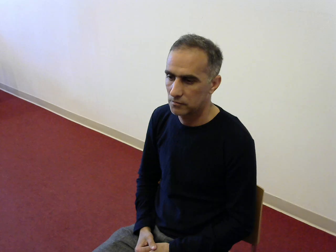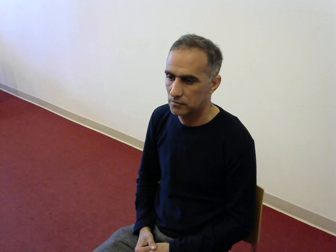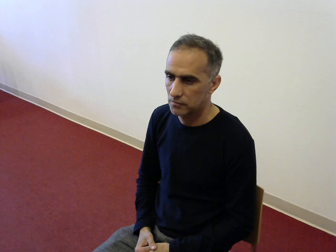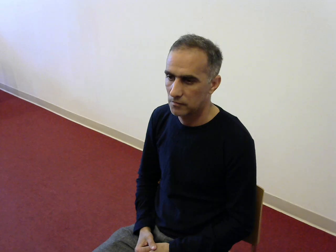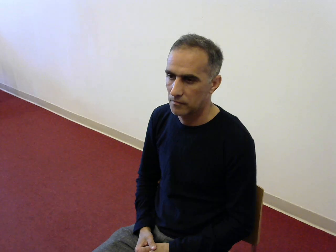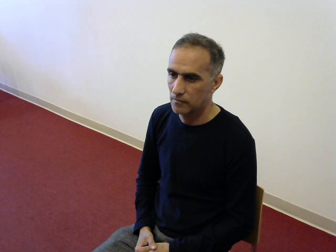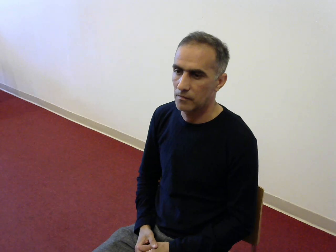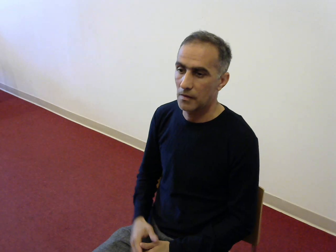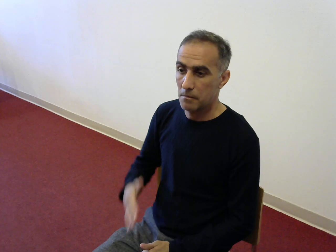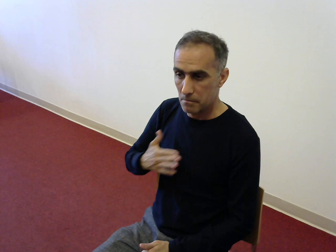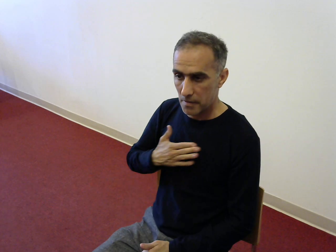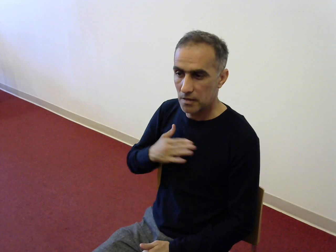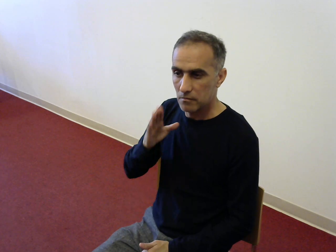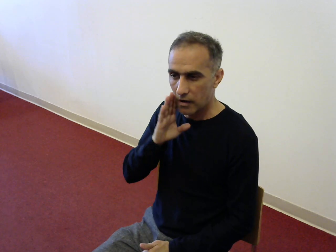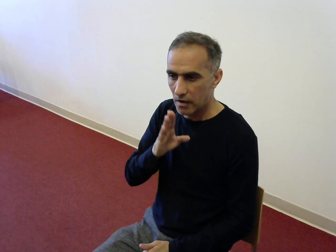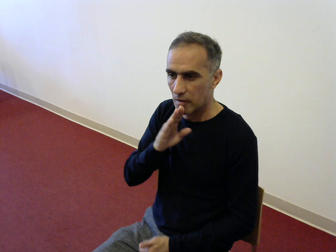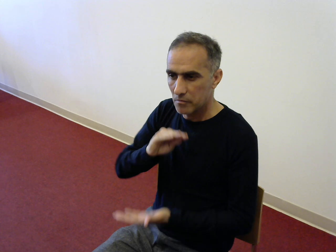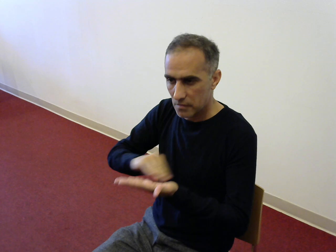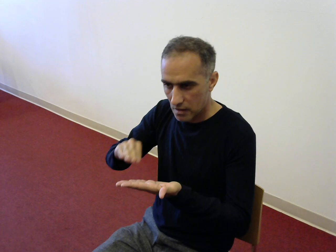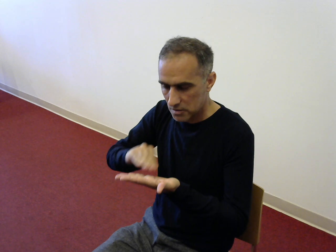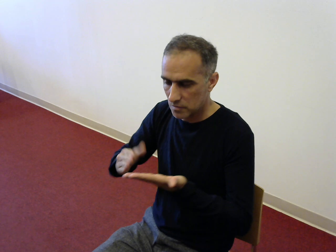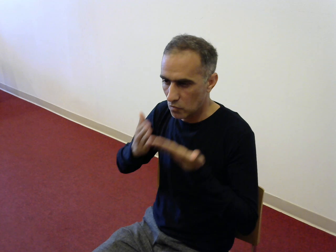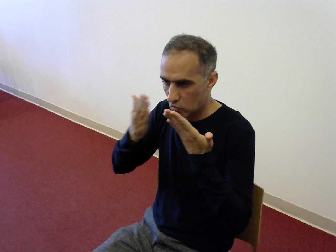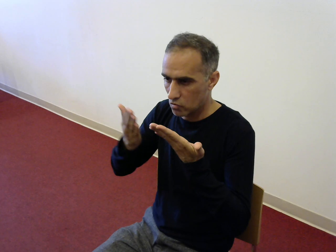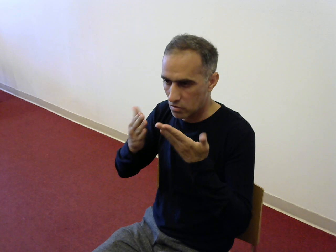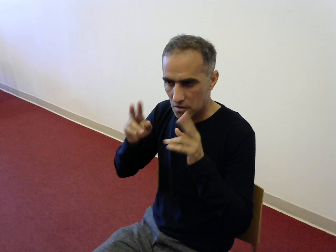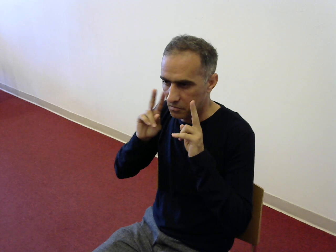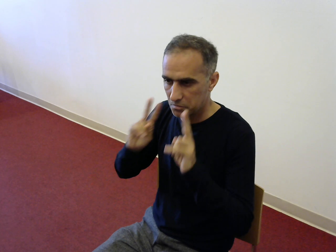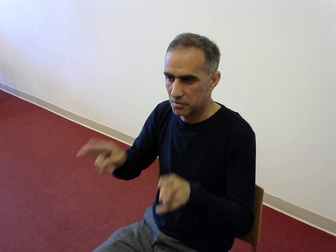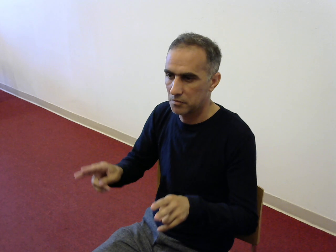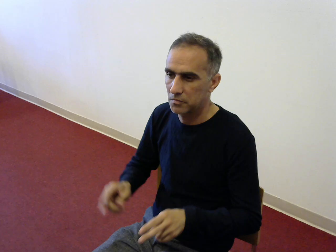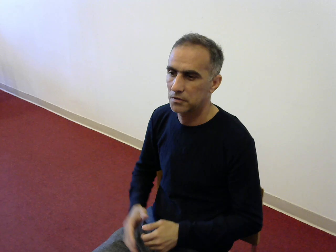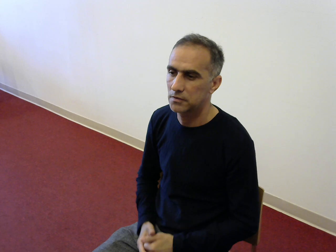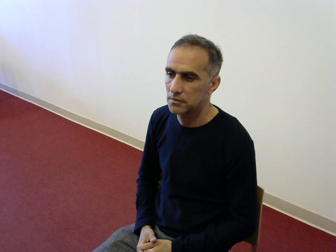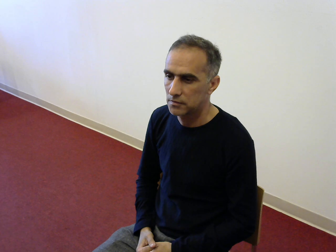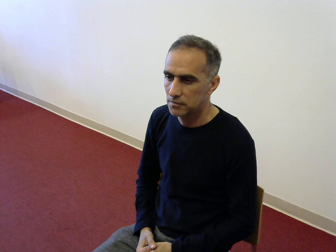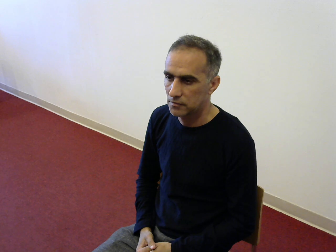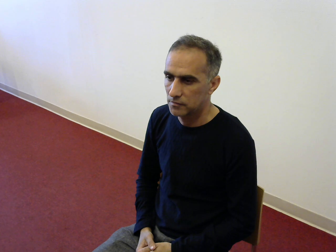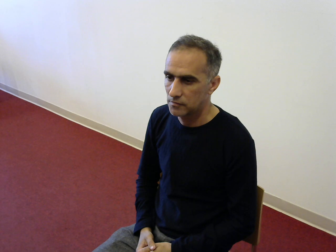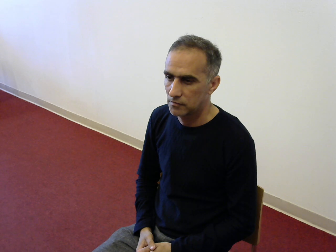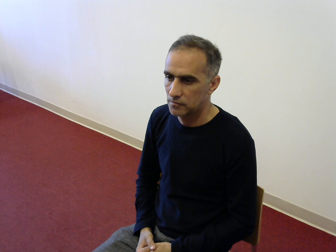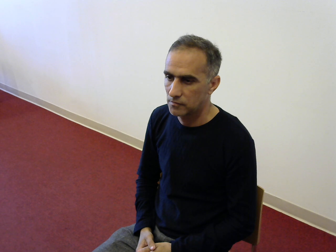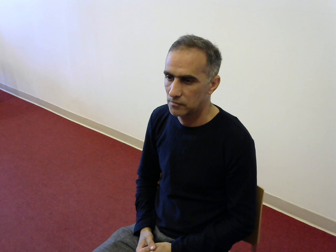Mənim anam yazıb-oxuya bilmir